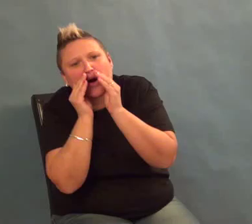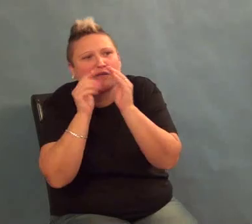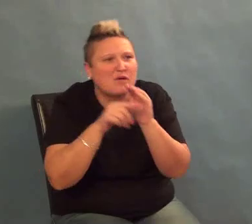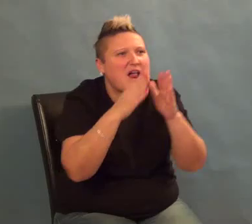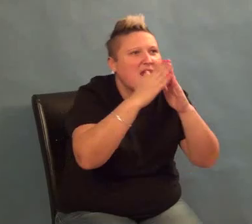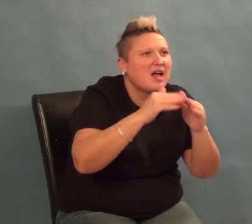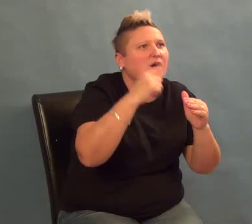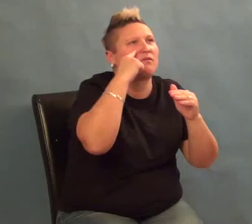Pies w lesie zauważył coś.